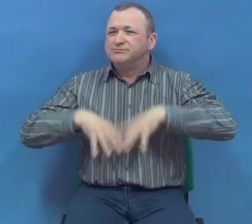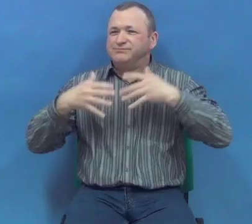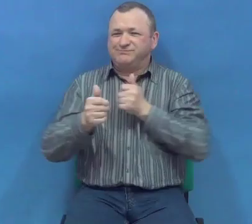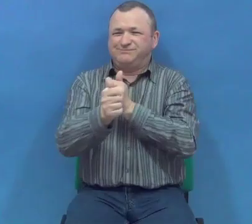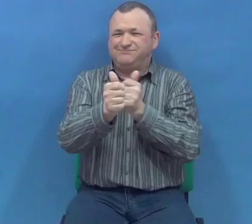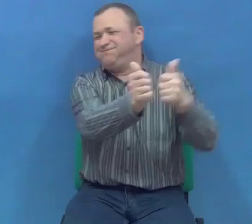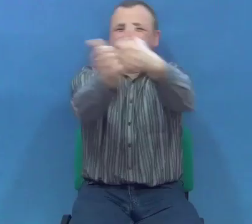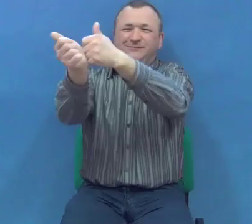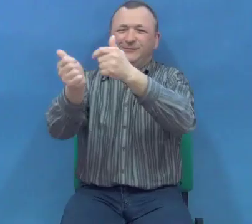Oni szli razem i szybko uciekli.